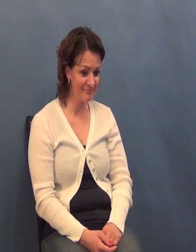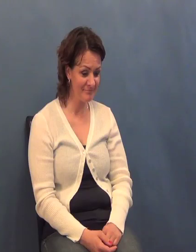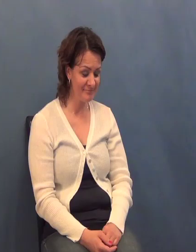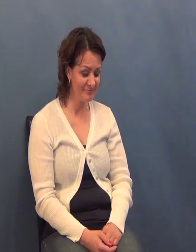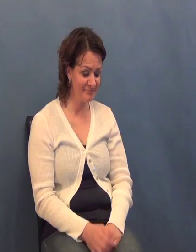Tak.